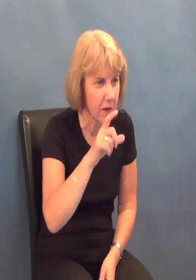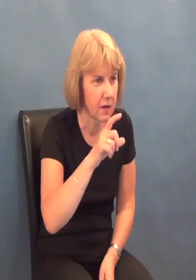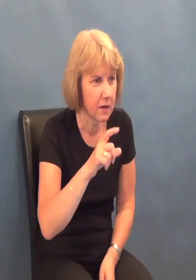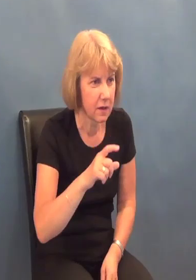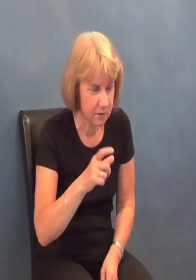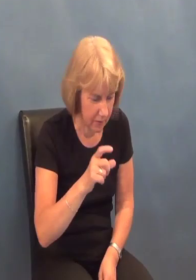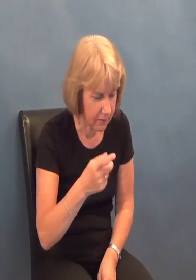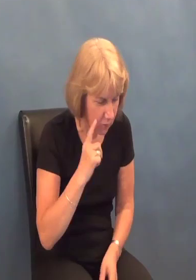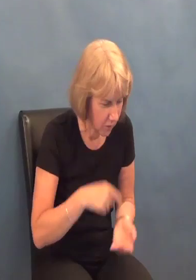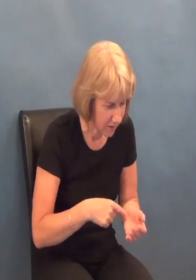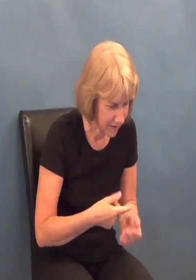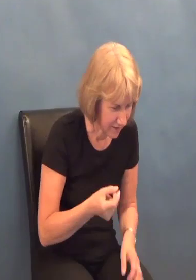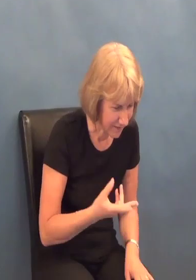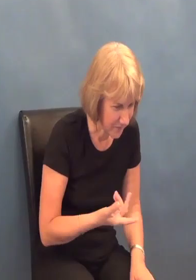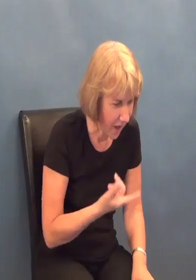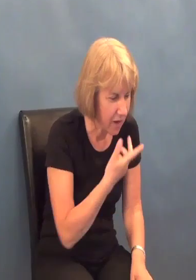Czwartek... Właśnie, tak.